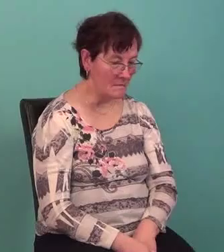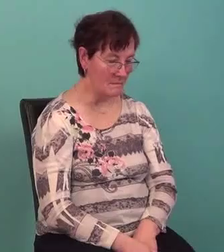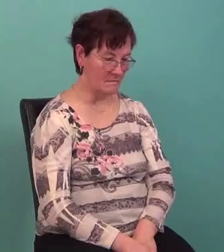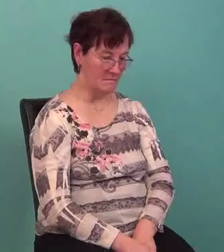Środa.